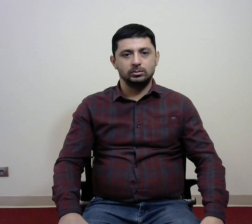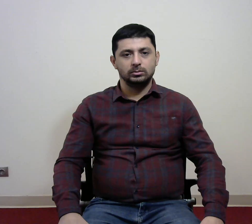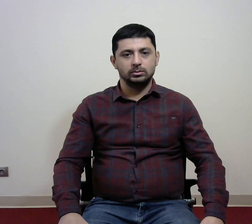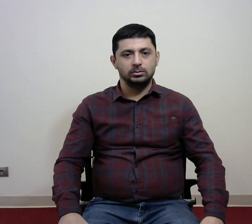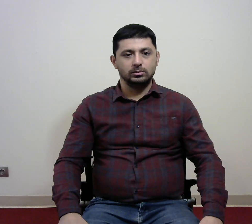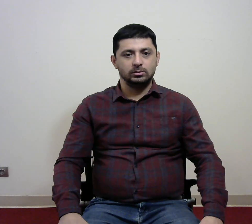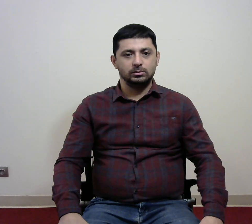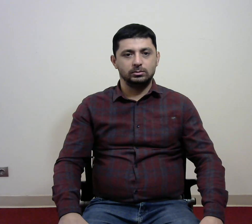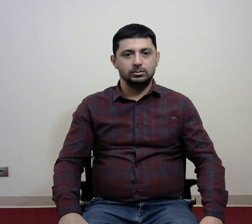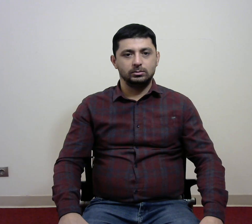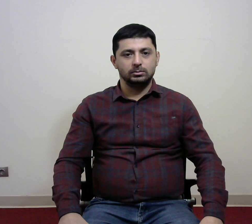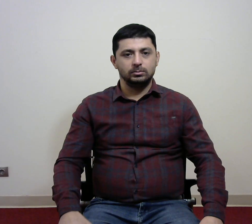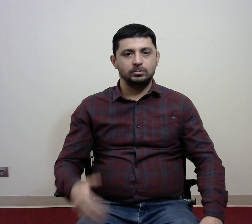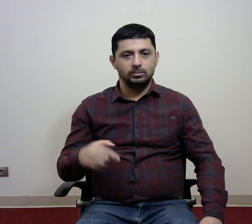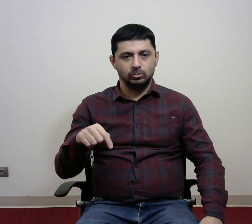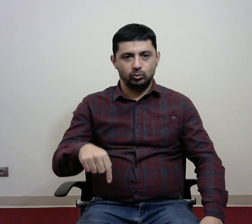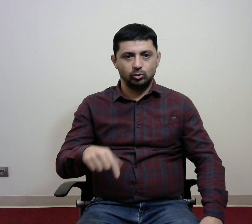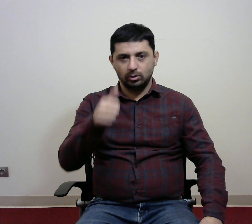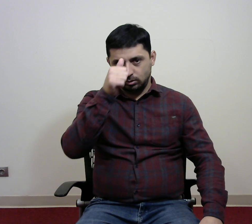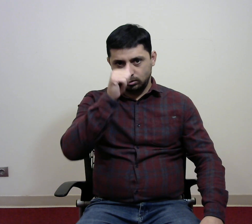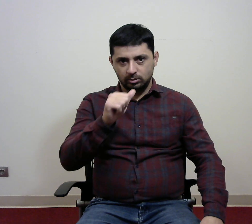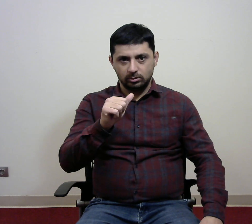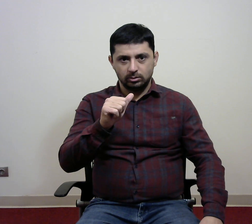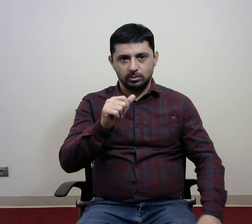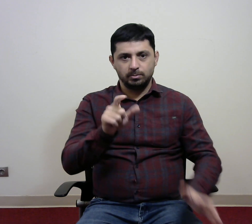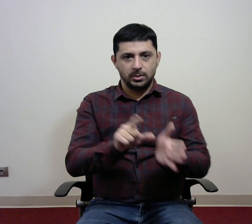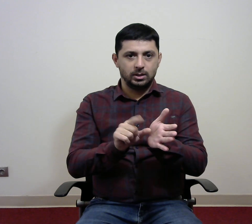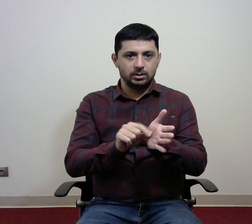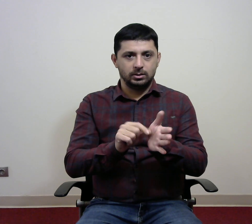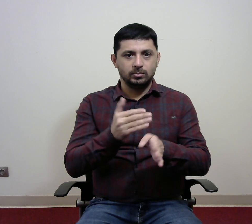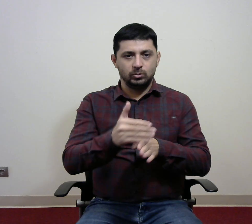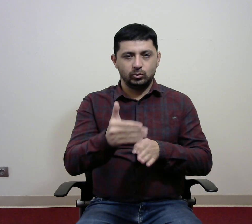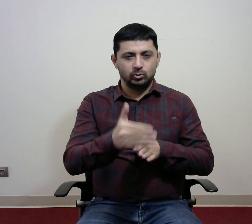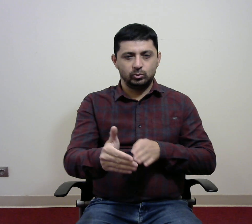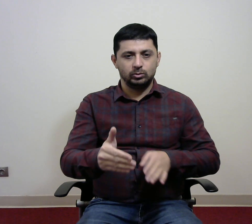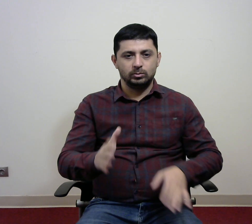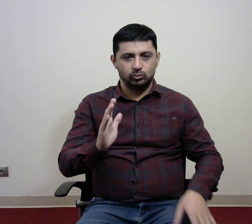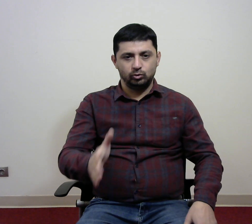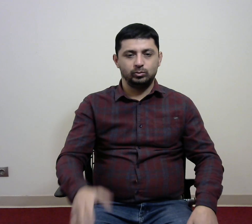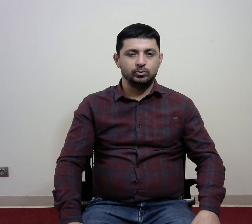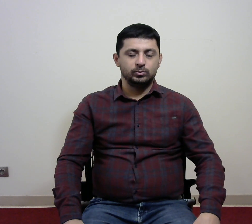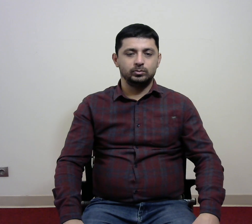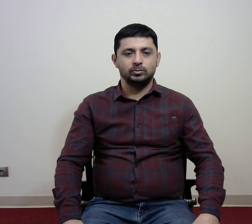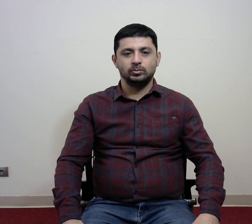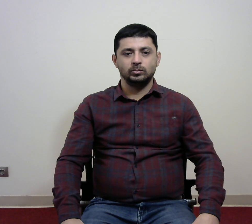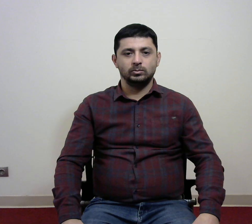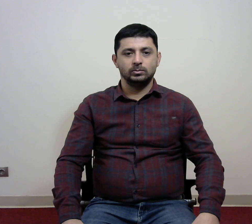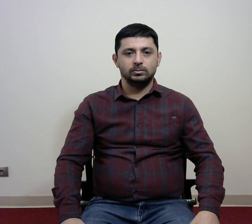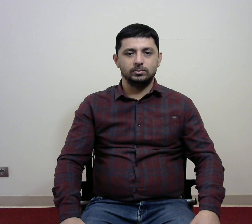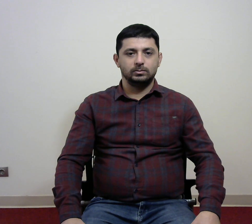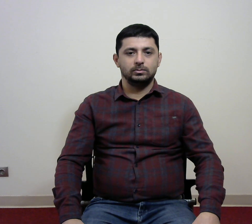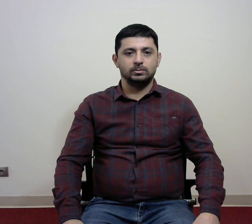Bu ay pensiyalar gecikəcək